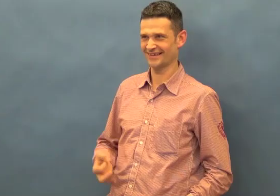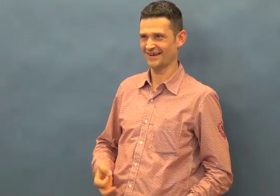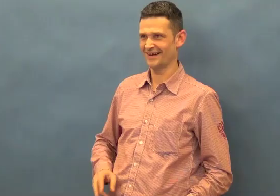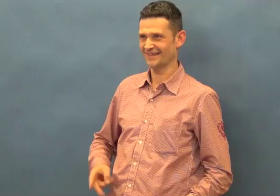Tak.